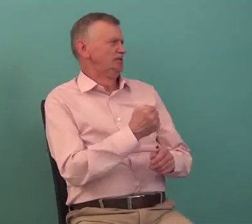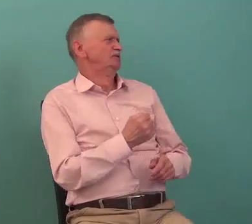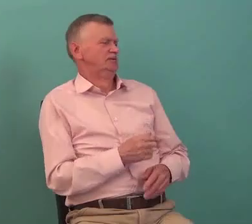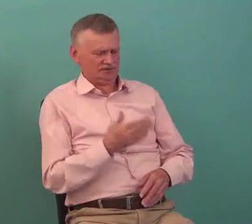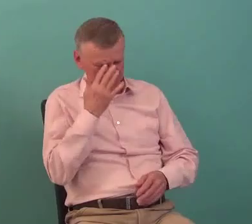Praca.